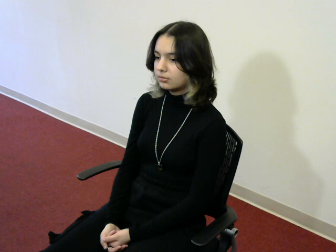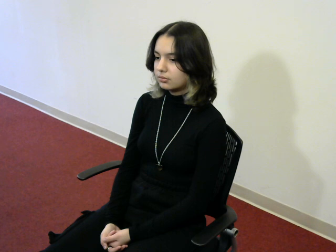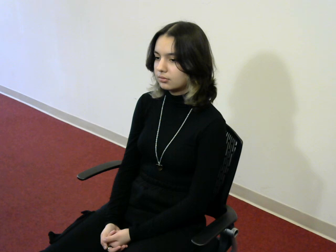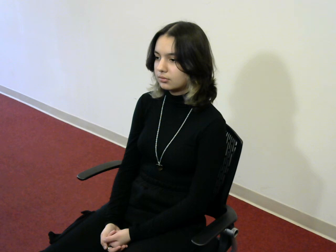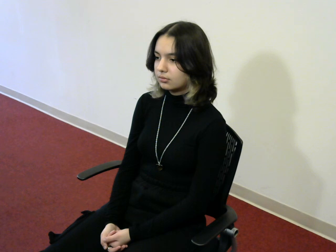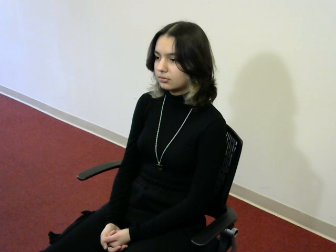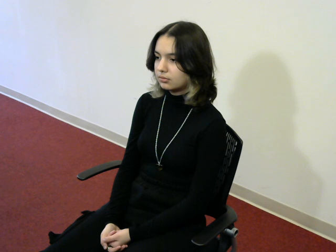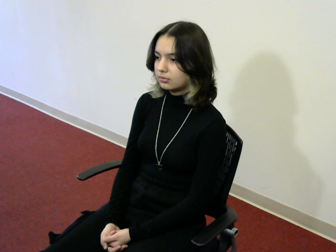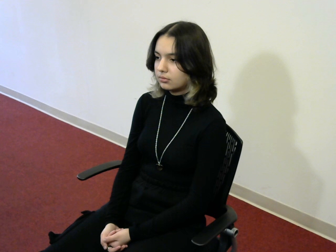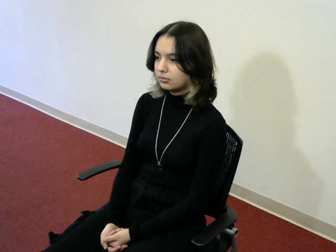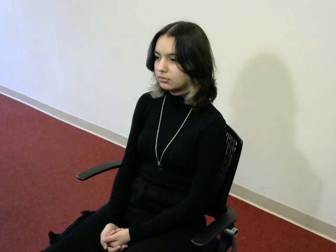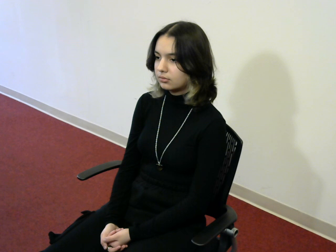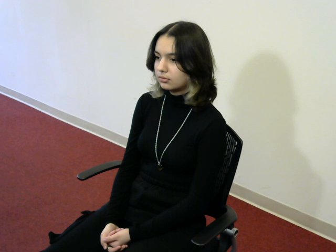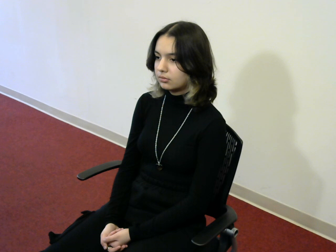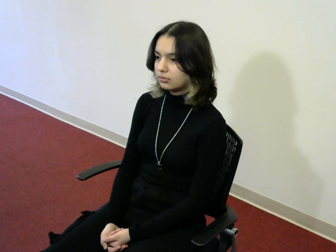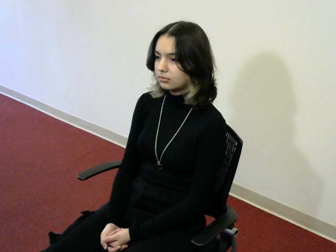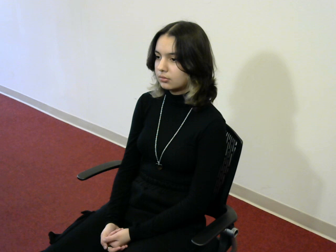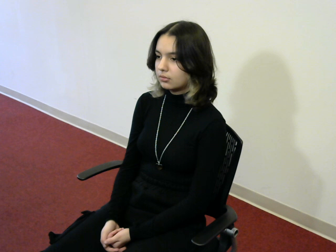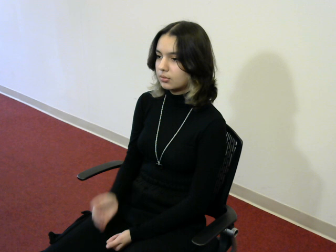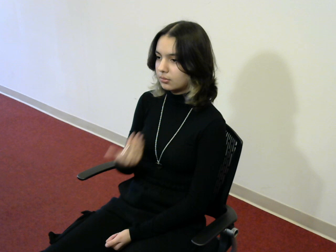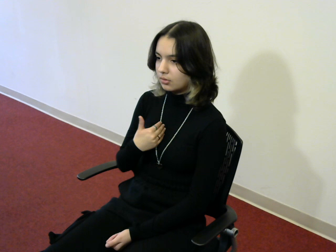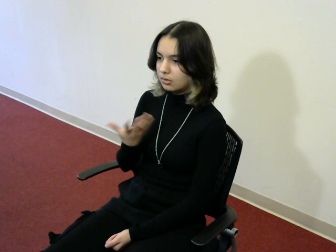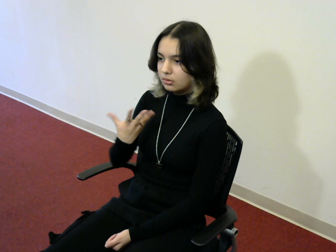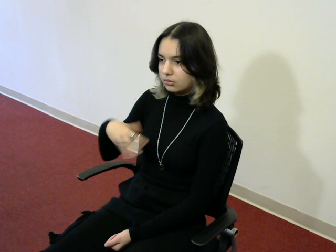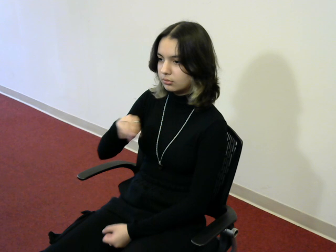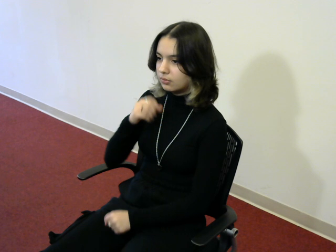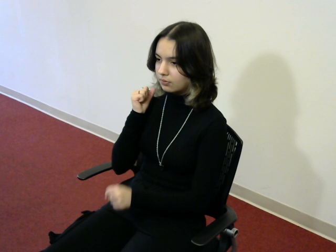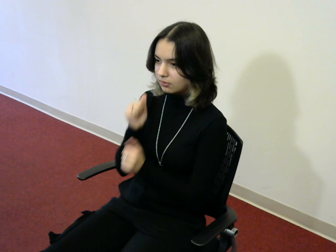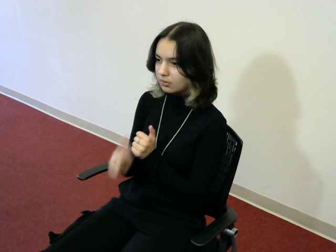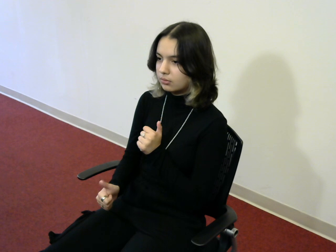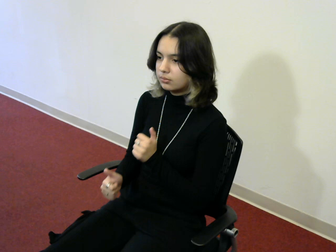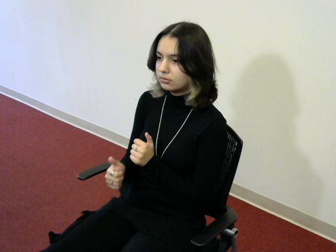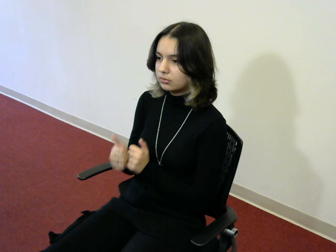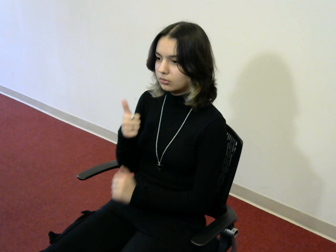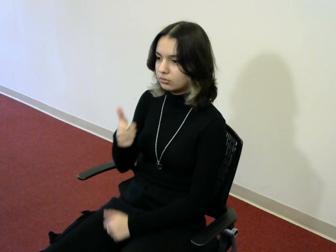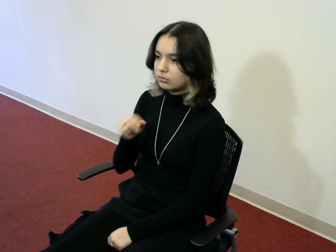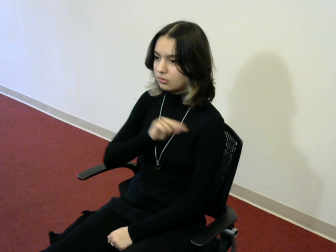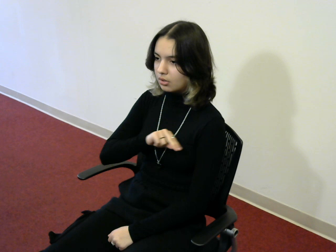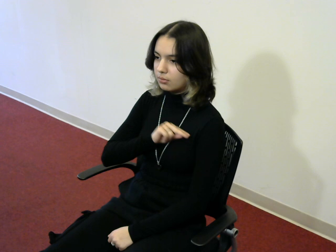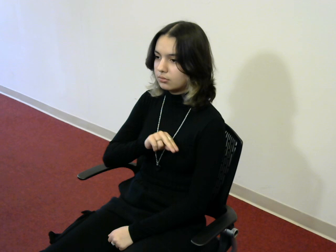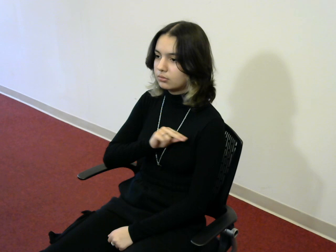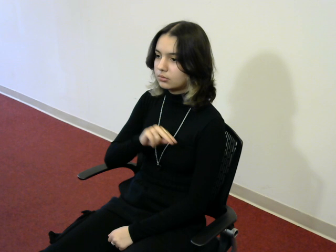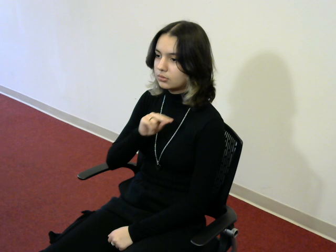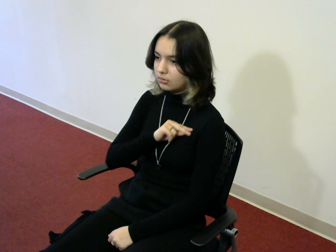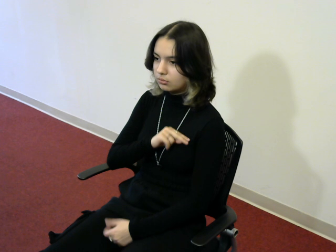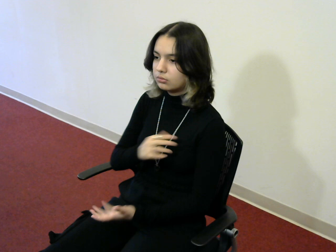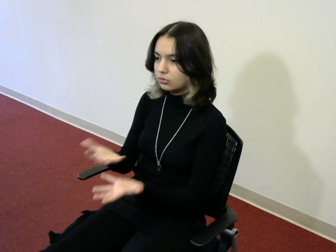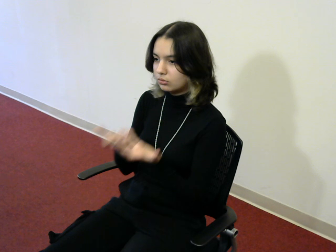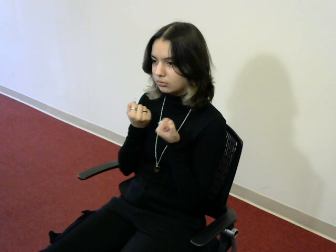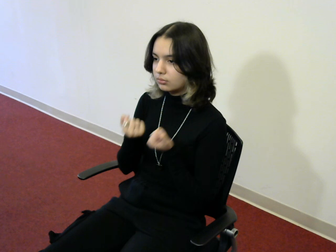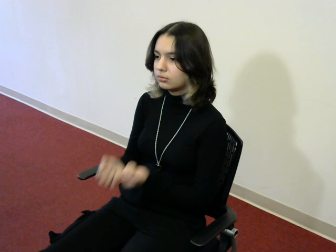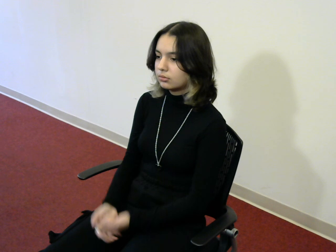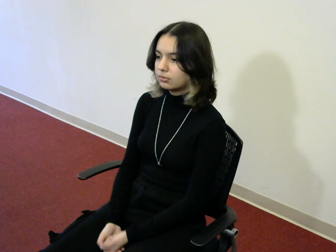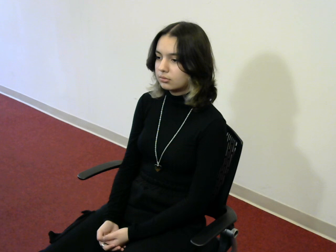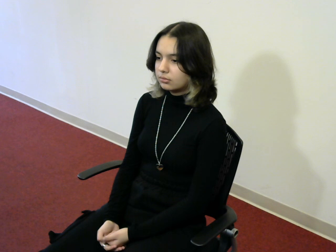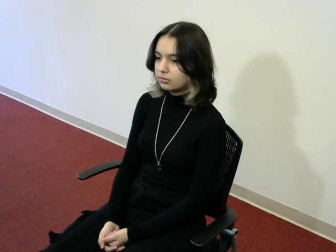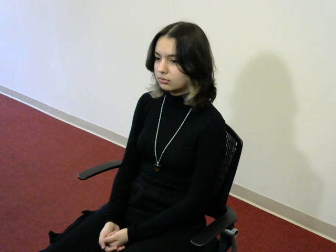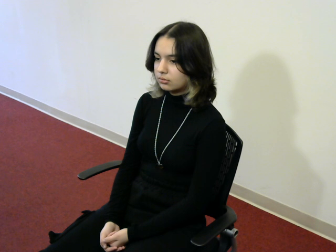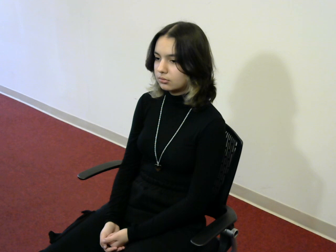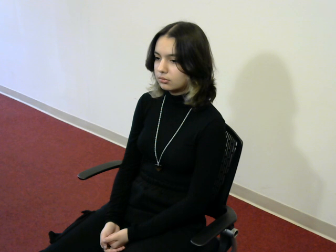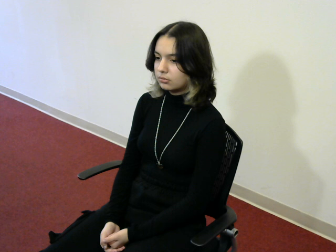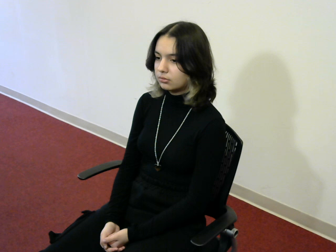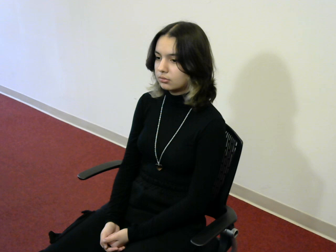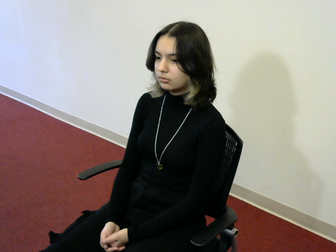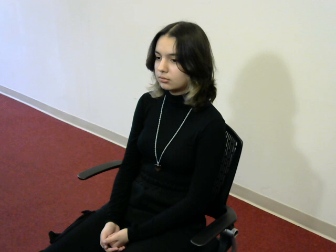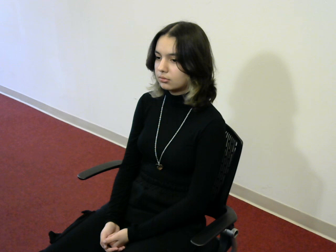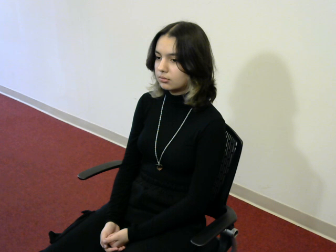Biz həmişə yaxşı işçiləri işə götürürük